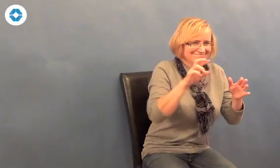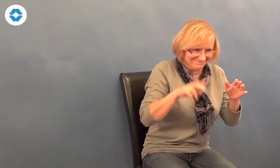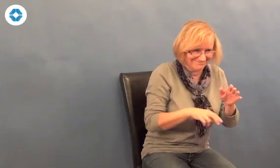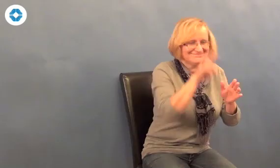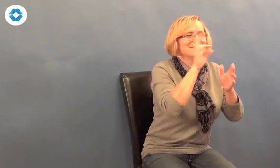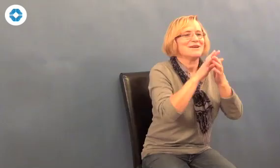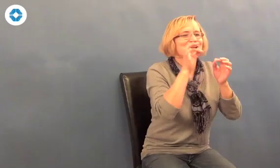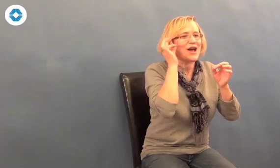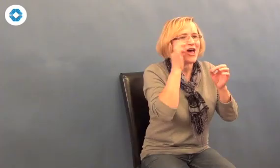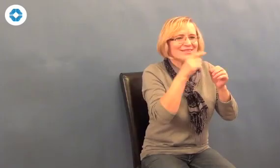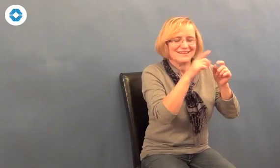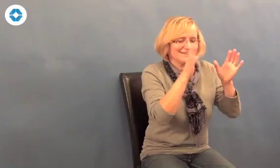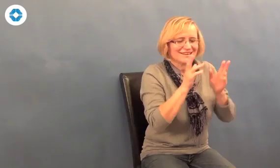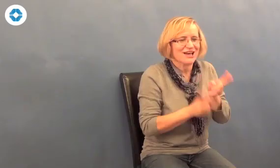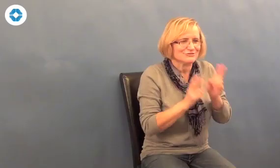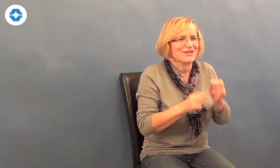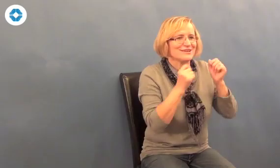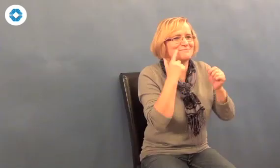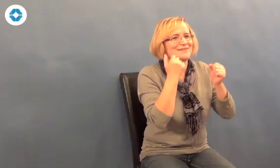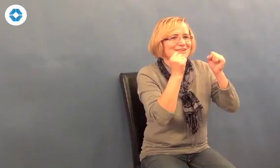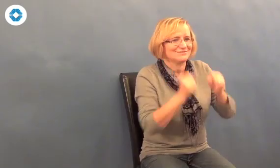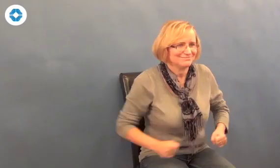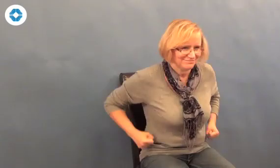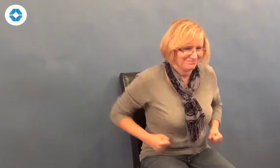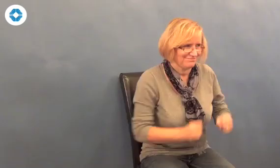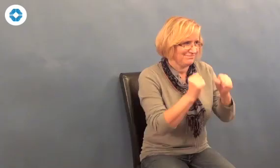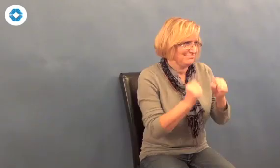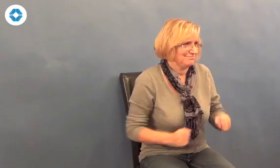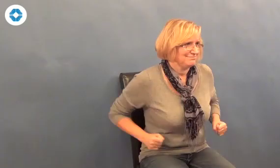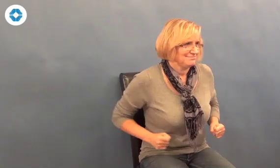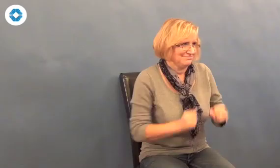Akurat kot, nie, kaczka bawiła się, huśtając się w klatce na huśtawce.